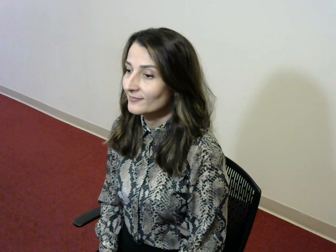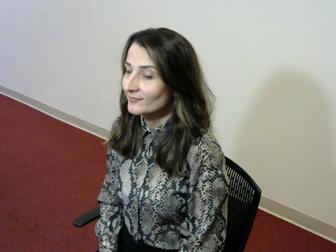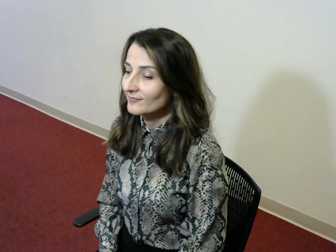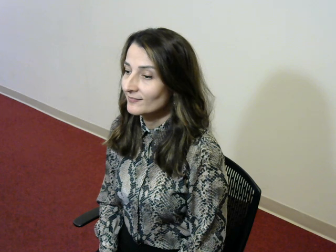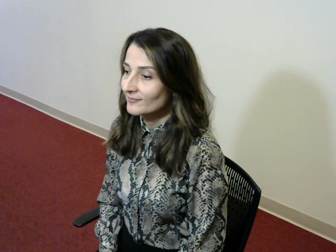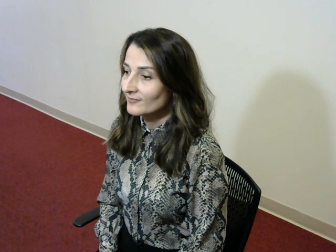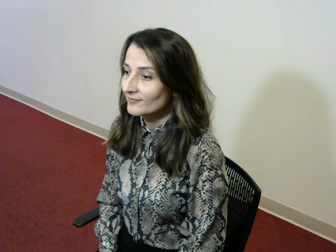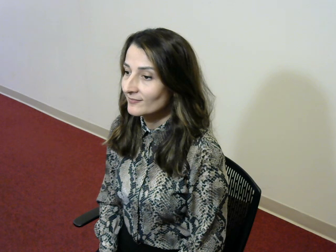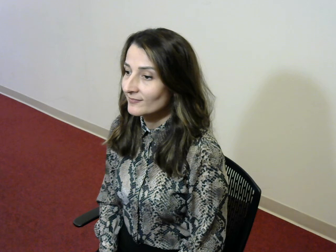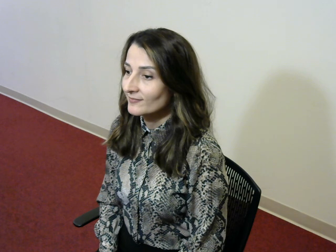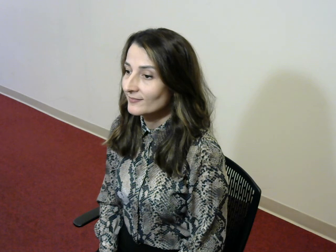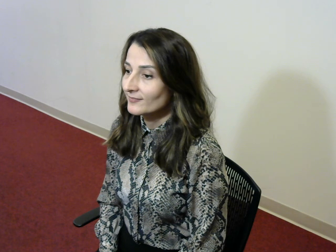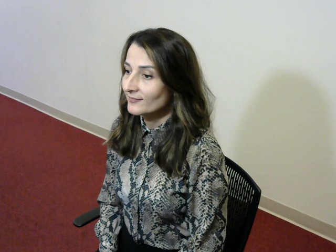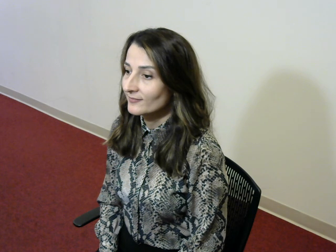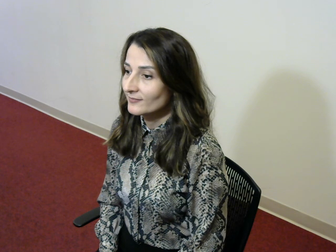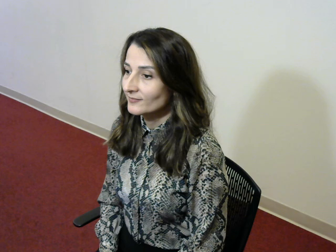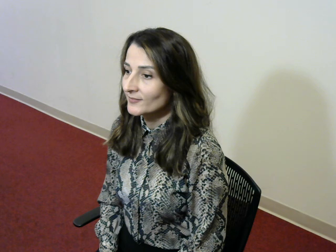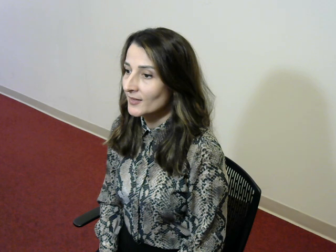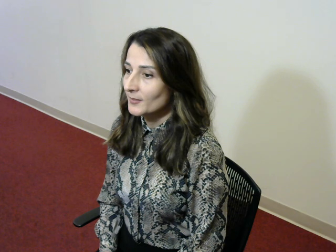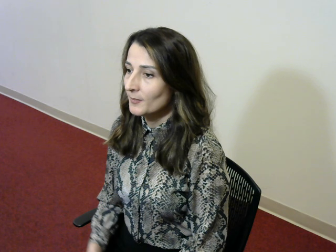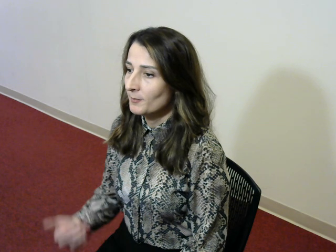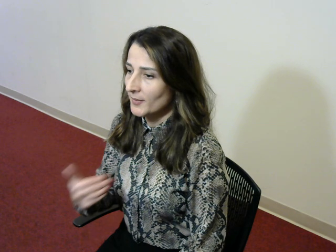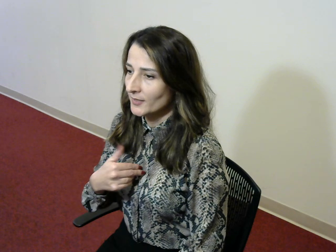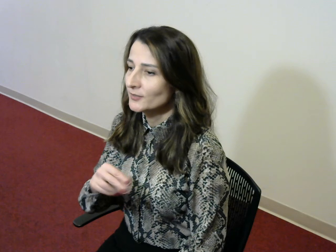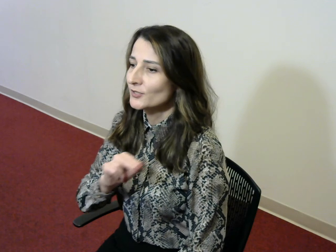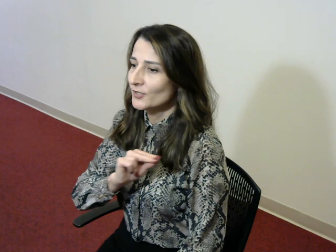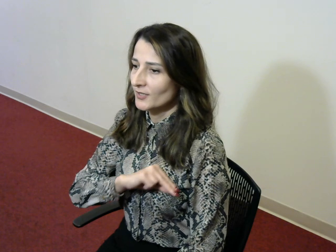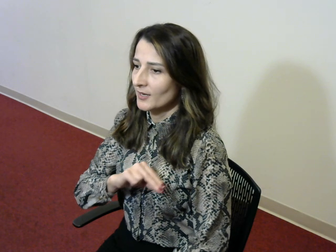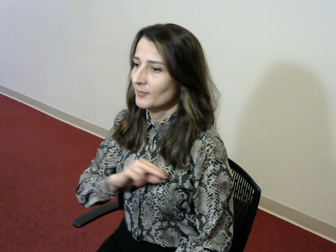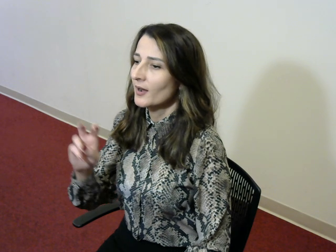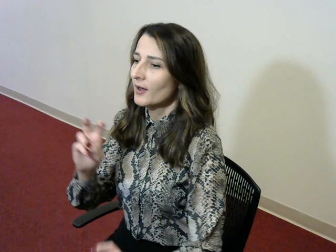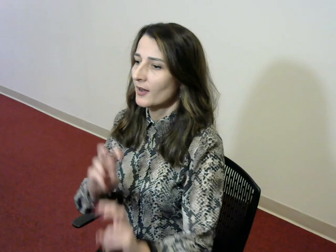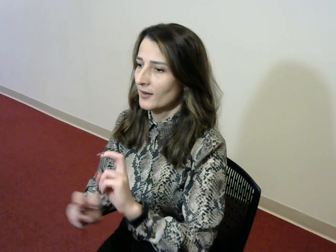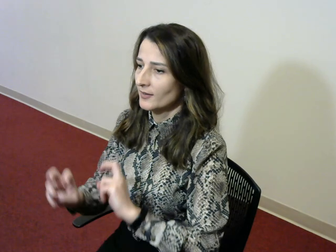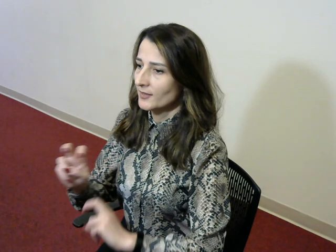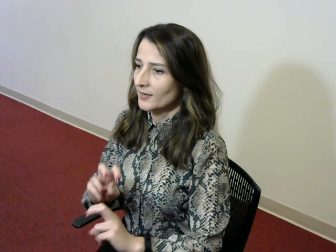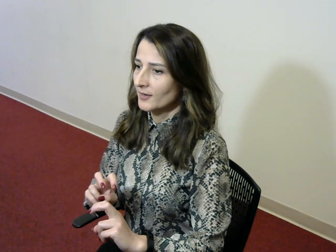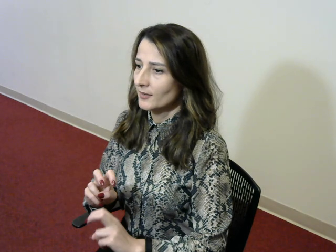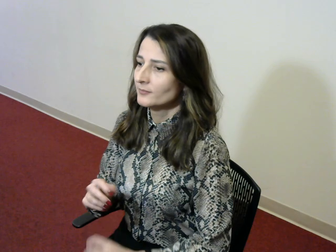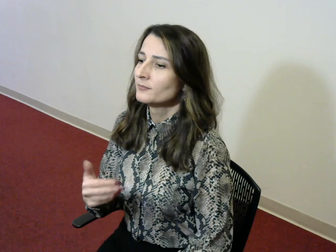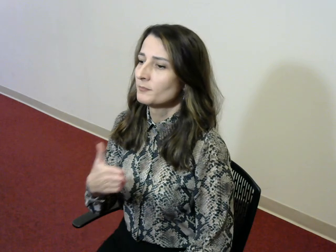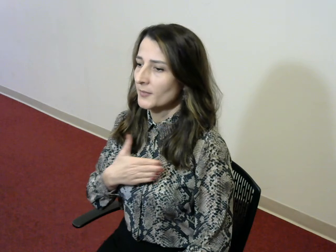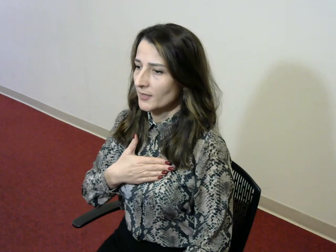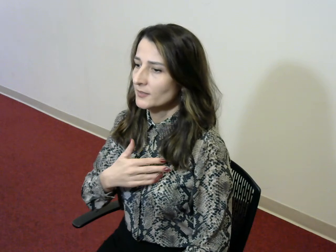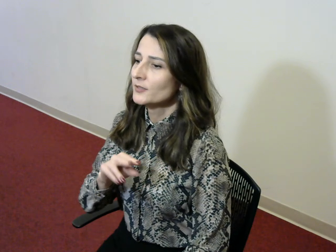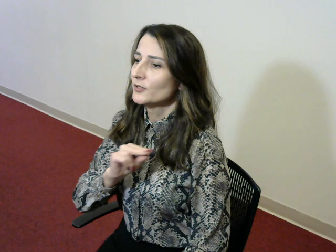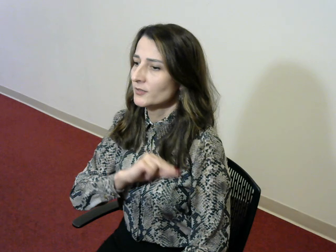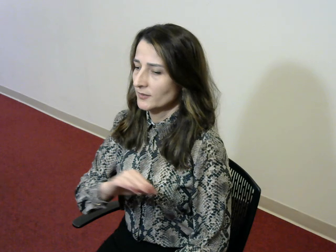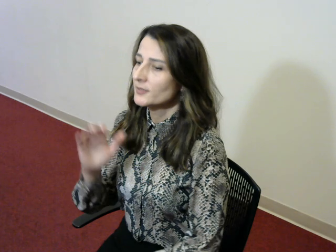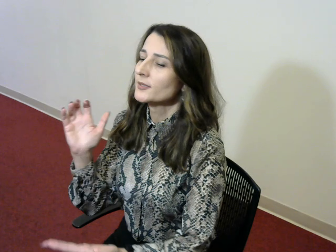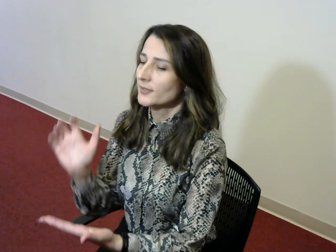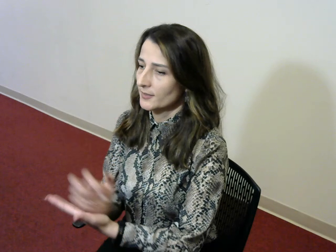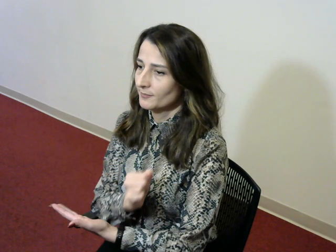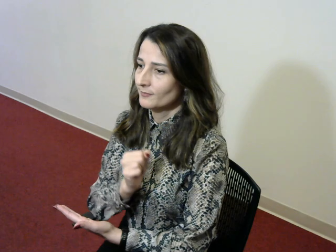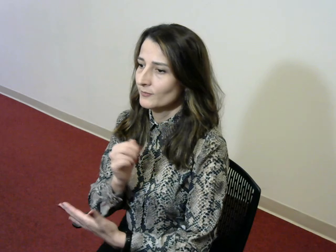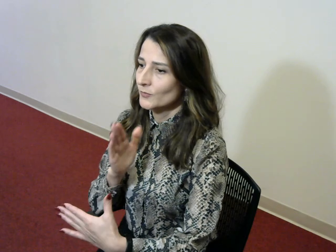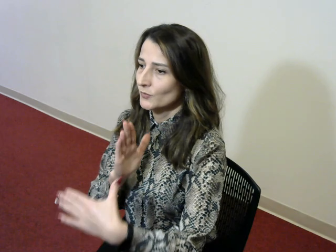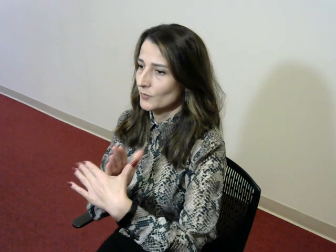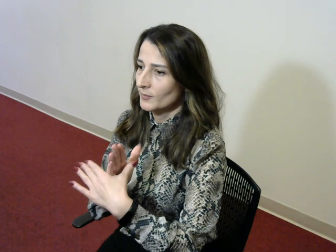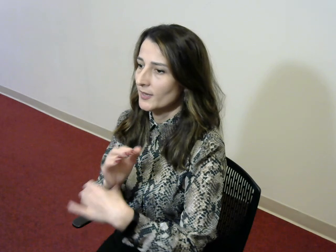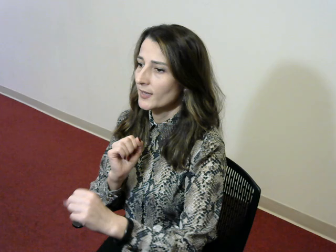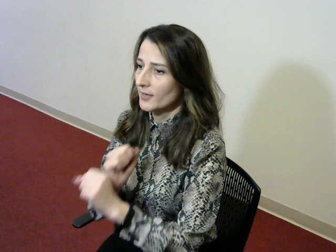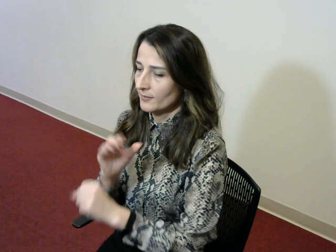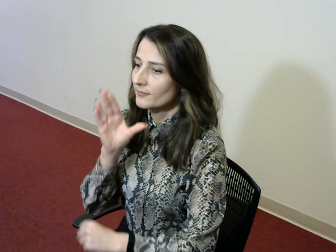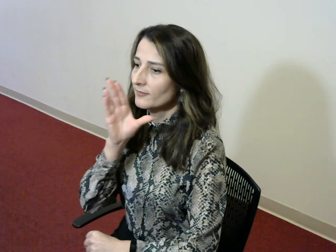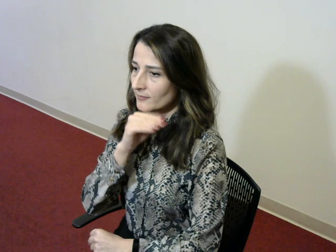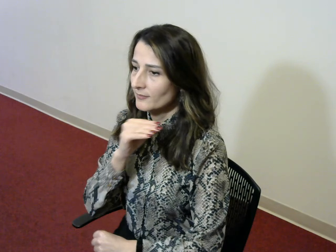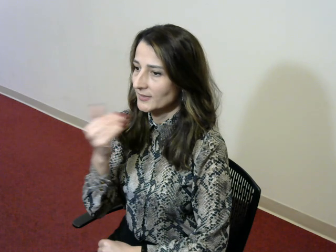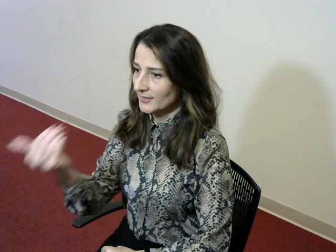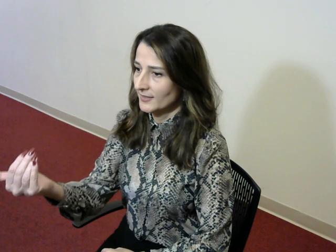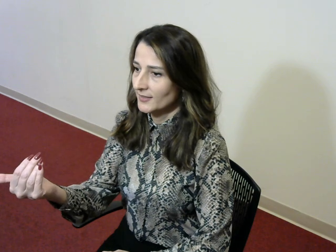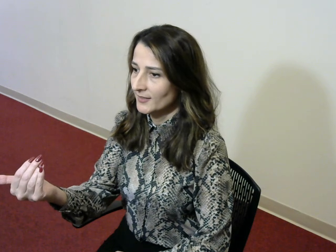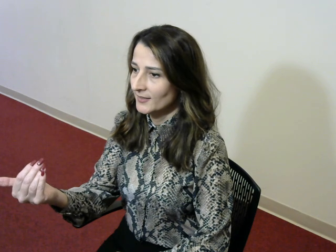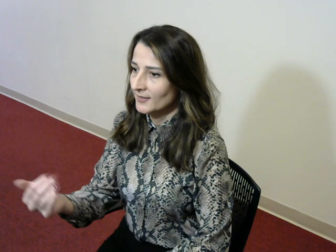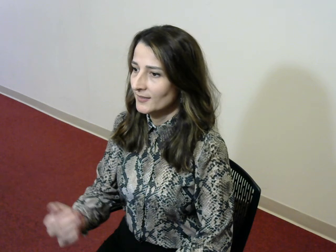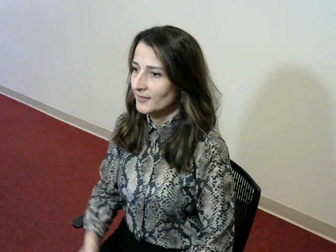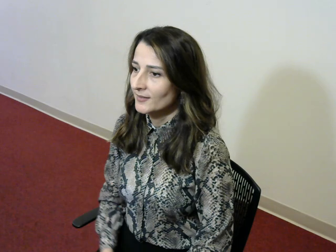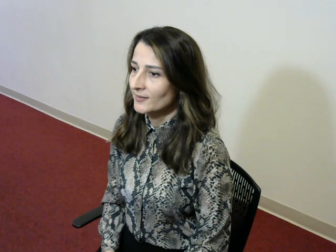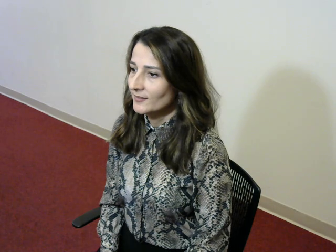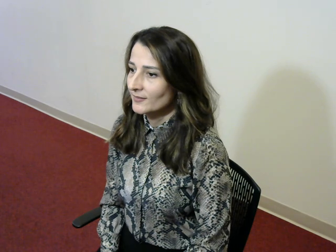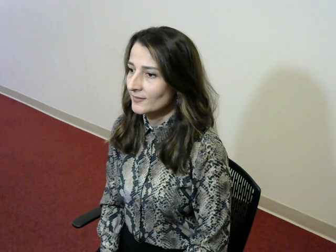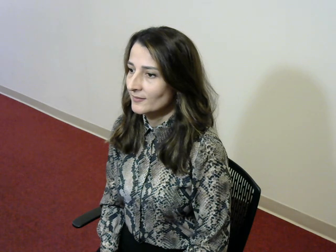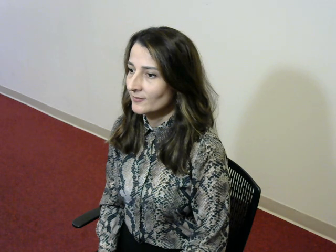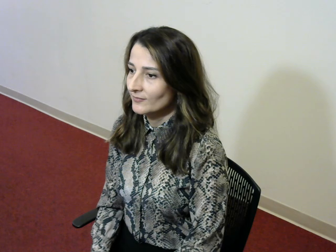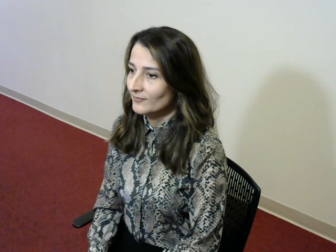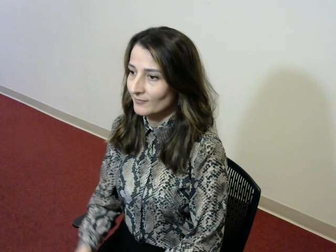Mən iş axtarıram, mənə iş tapmaqda kömək edə bilərsinizmi?